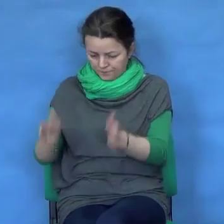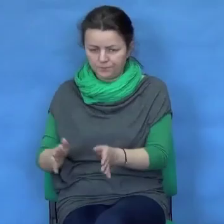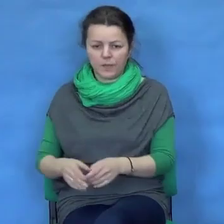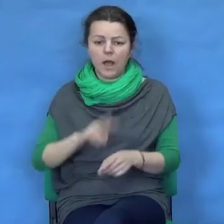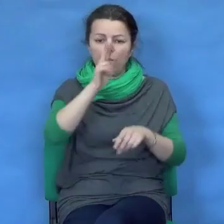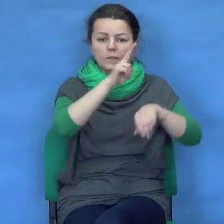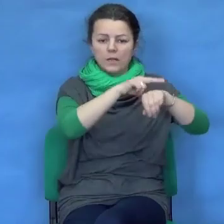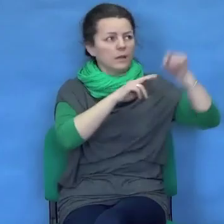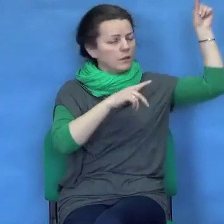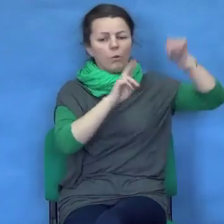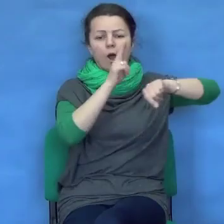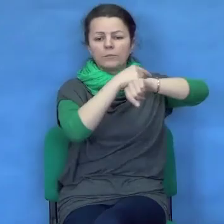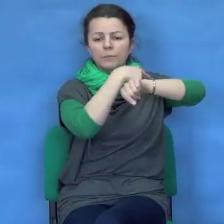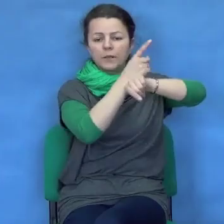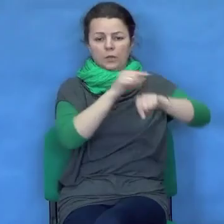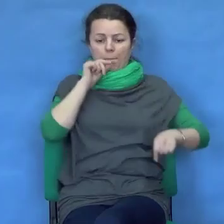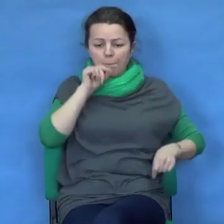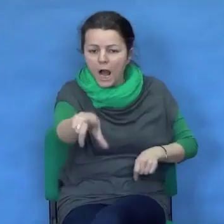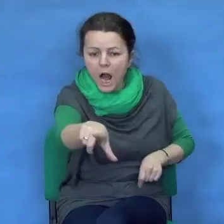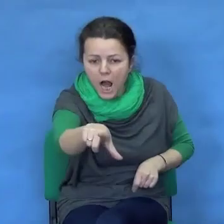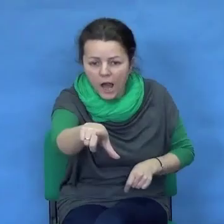Na drugim obrazku jest kukułka wyskakująca z zegara.